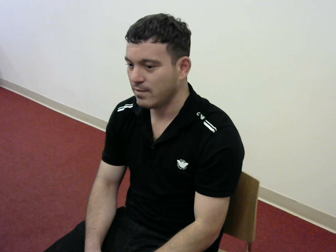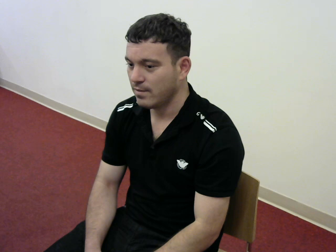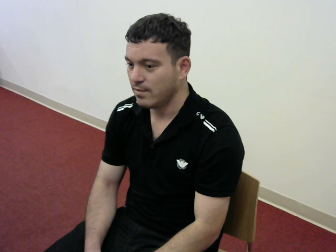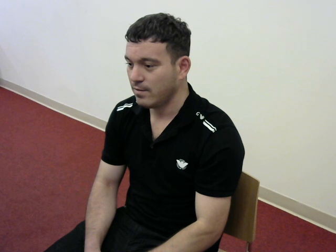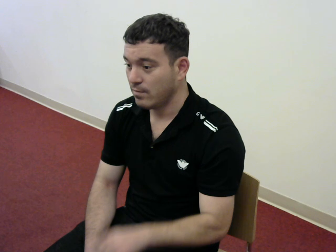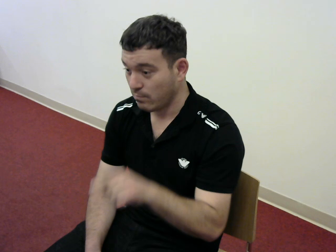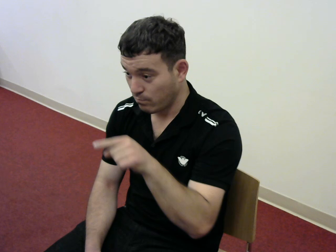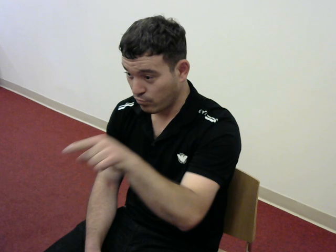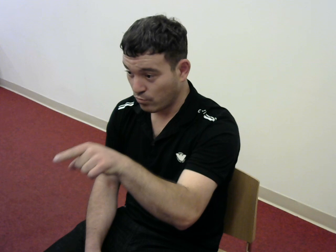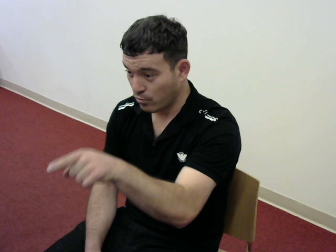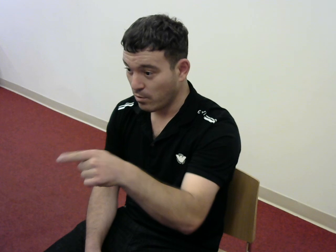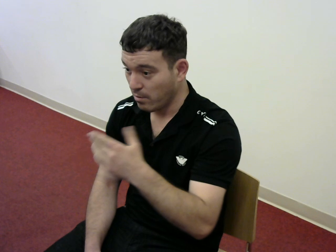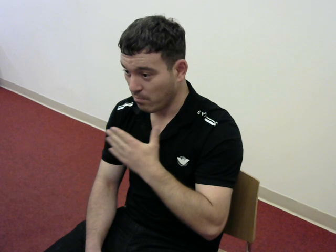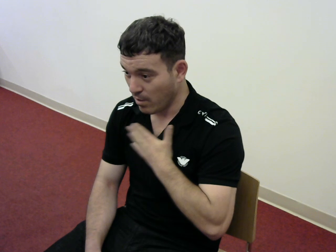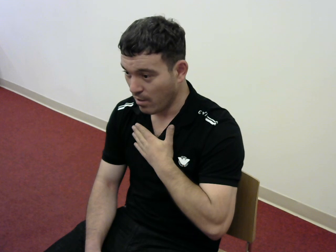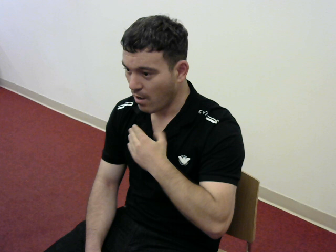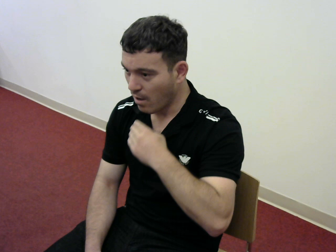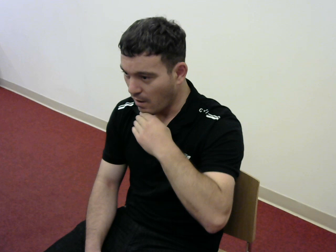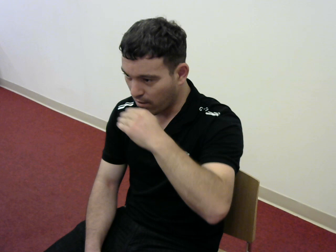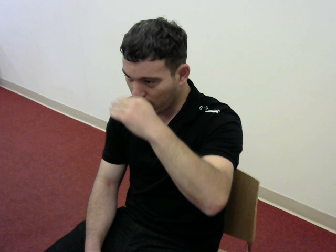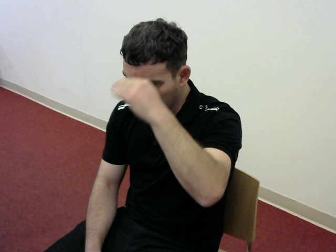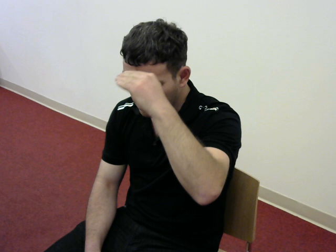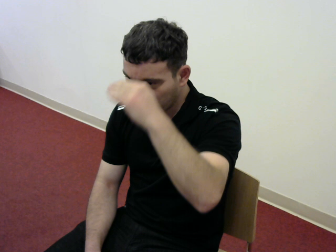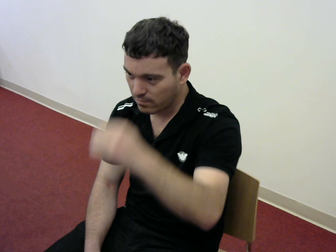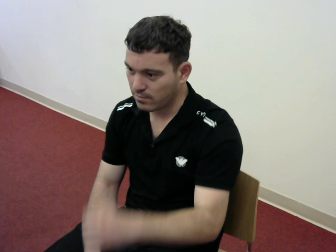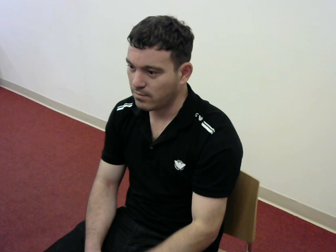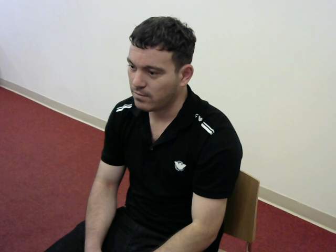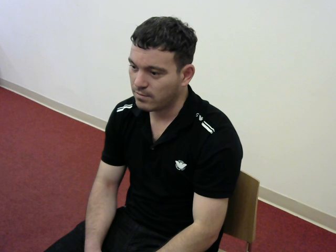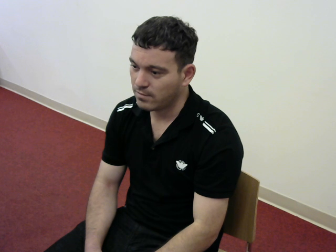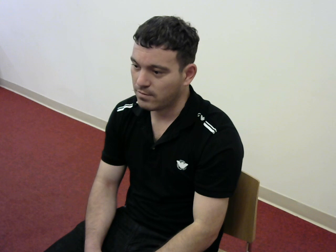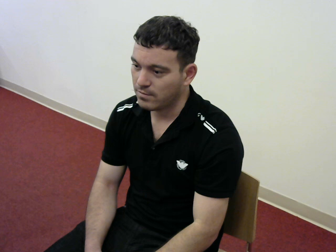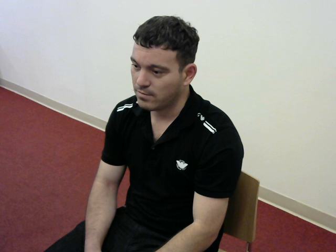Bu mənim atamdır